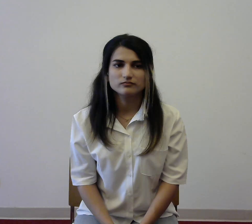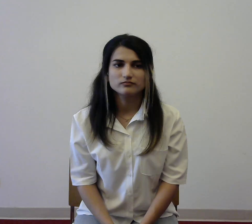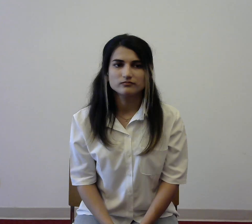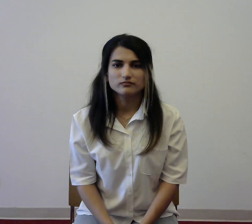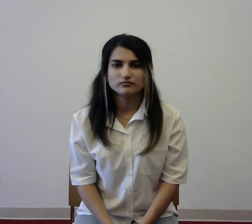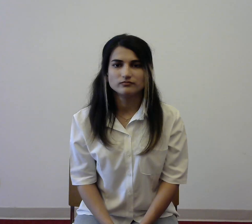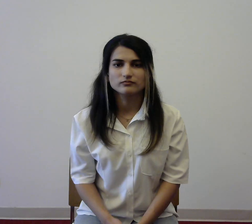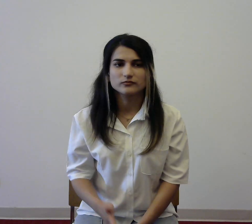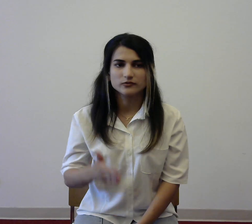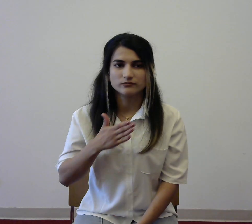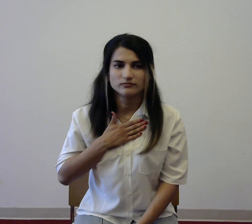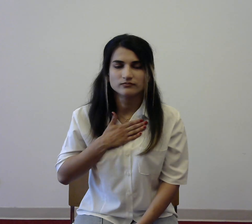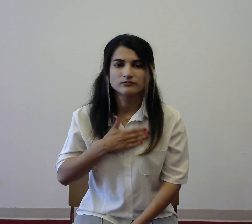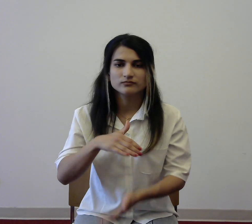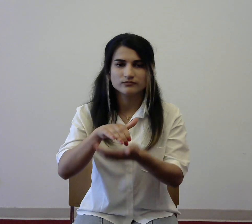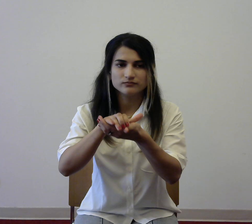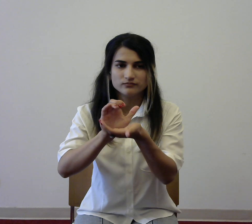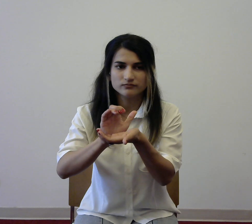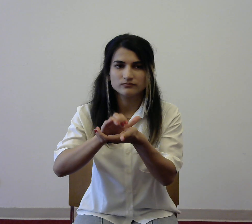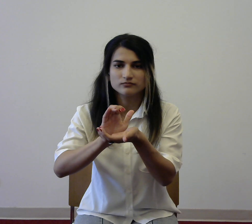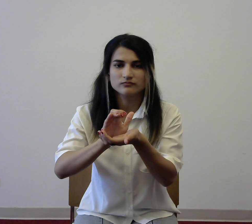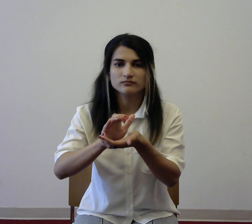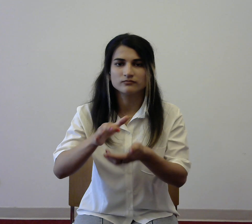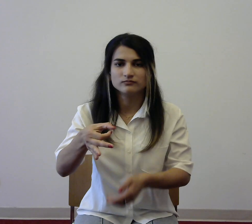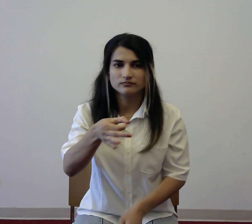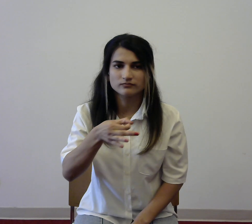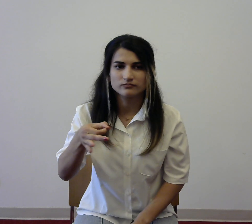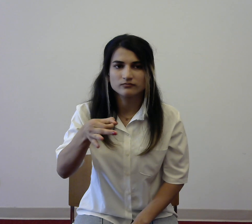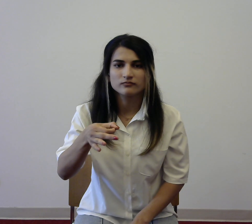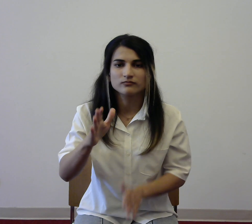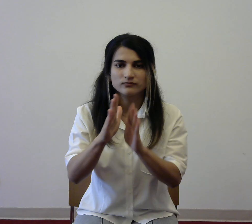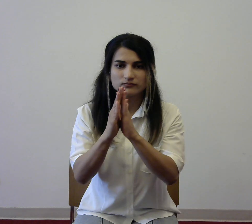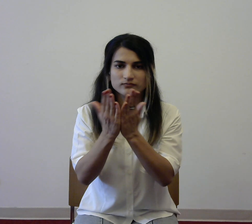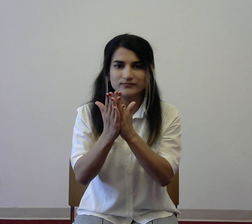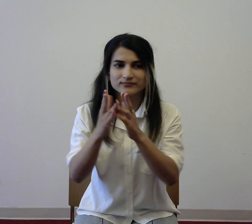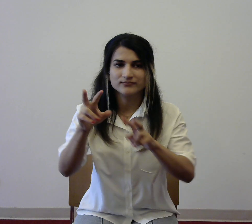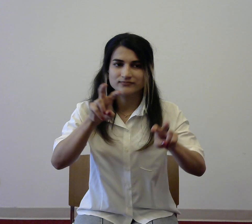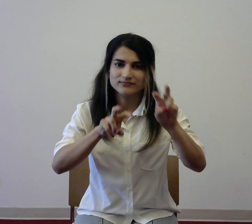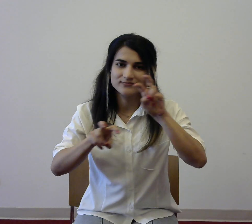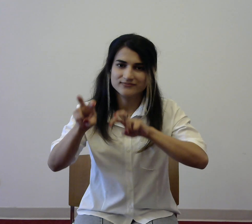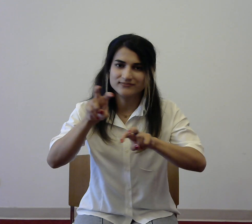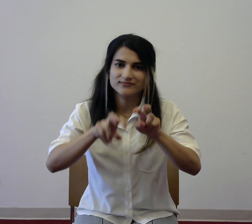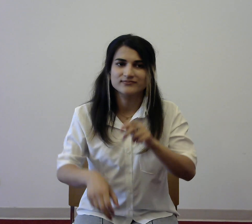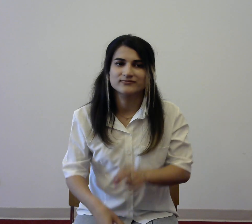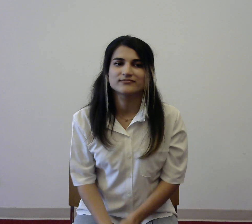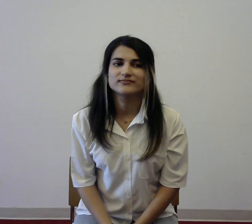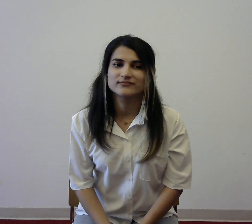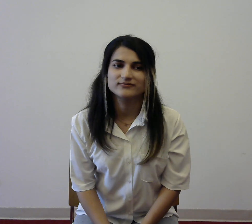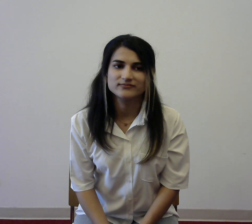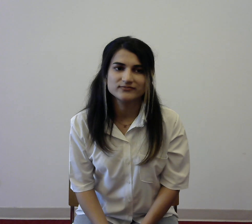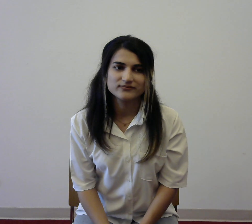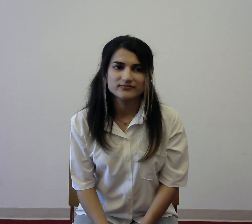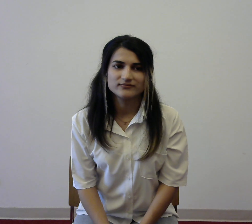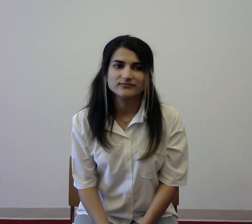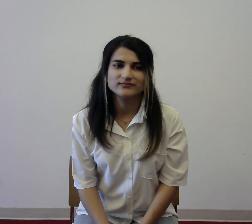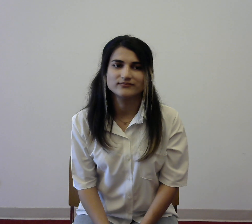Mən "Dəfinələr Adası" kitabını axtarıram